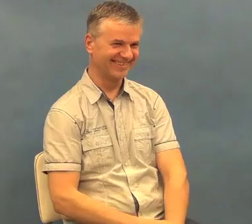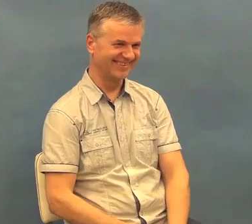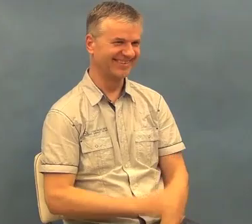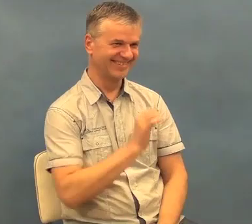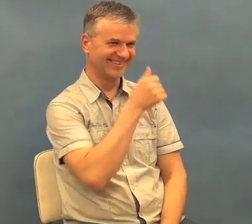Super.